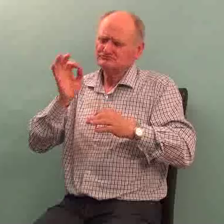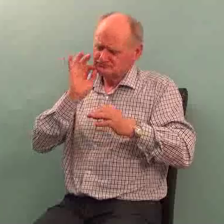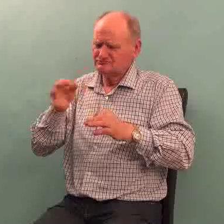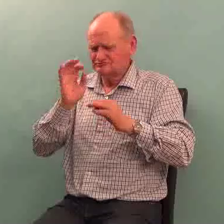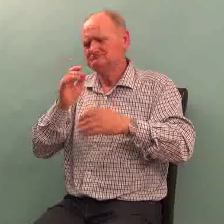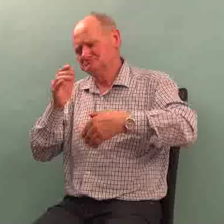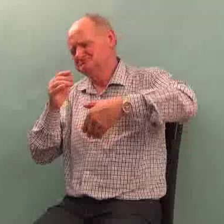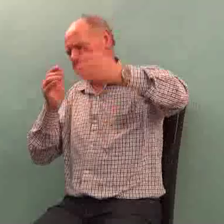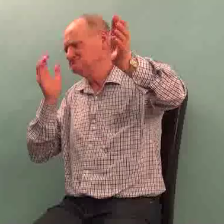Poszedł spać.